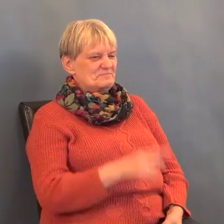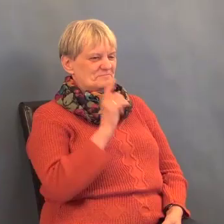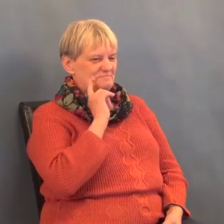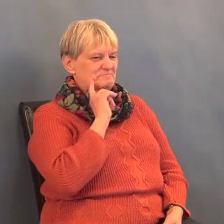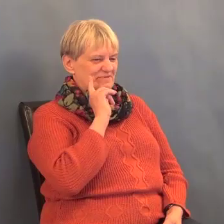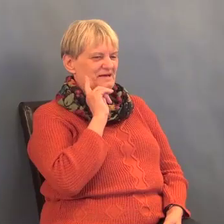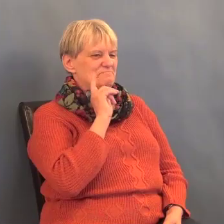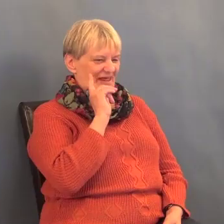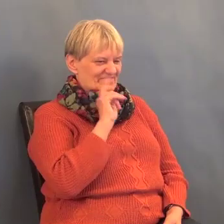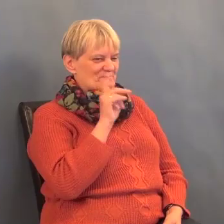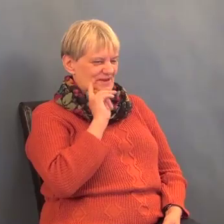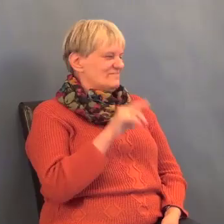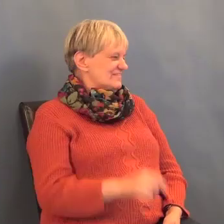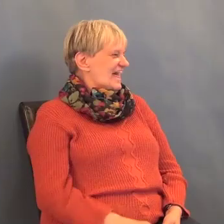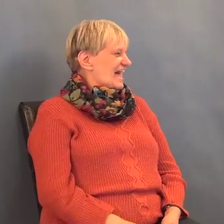Prawda, prawda.